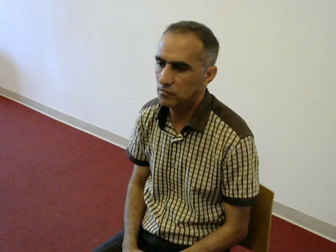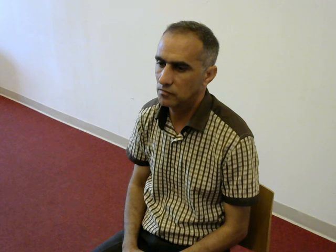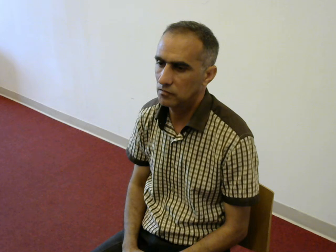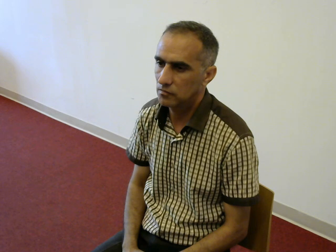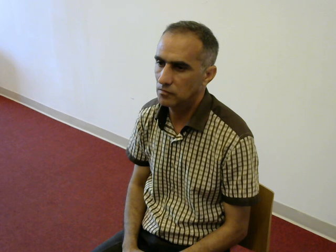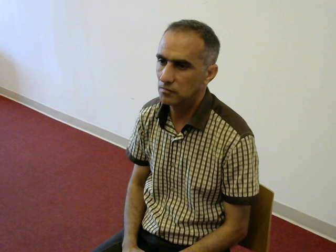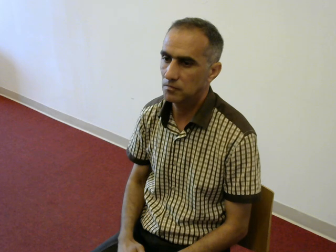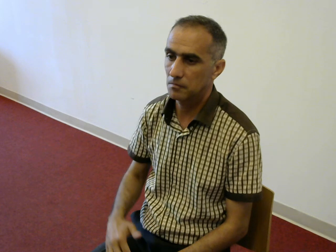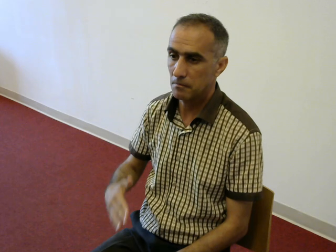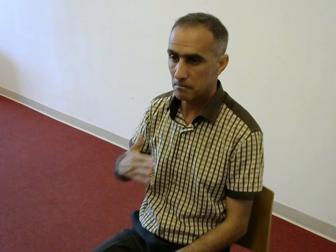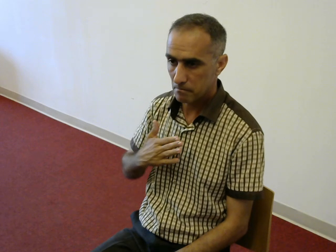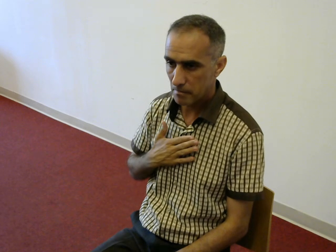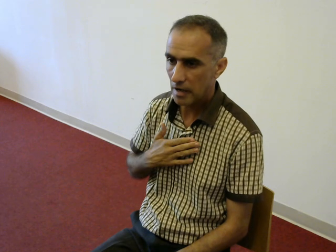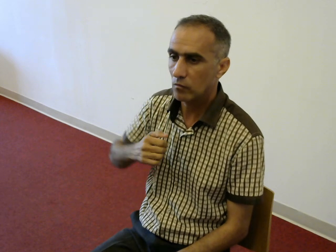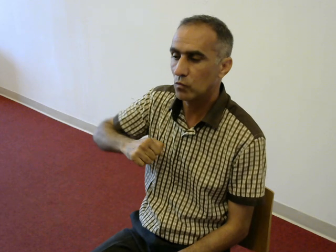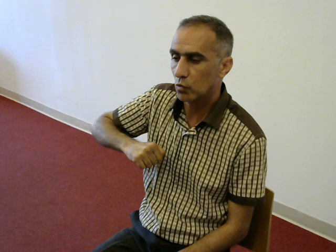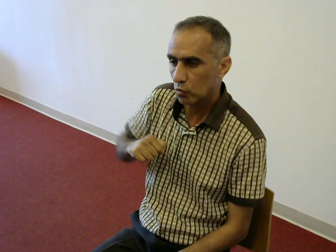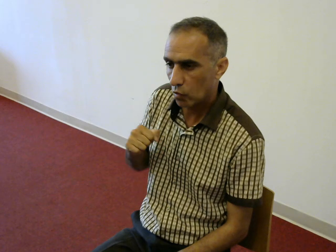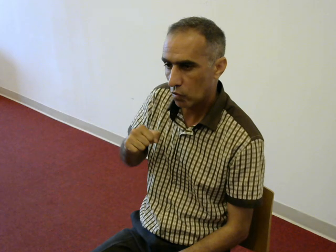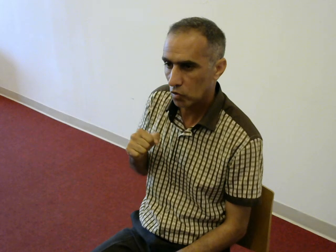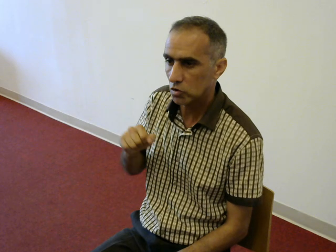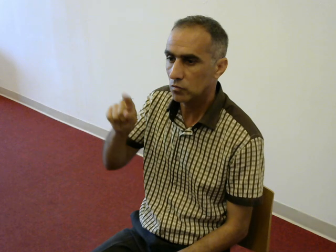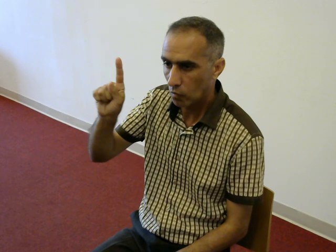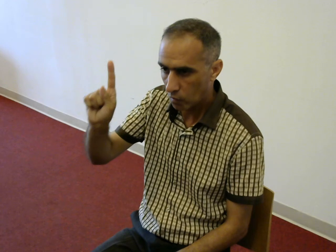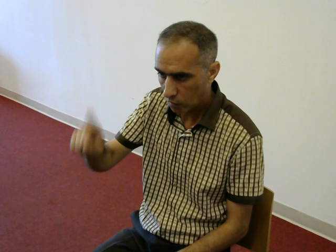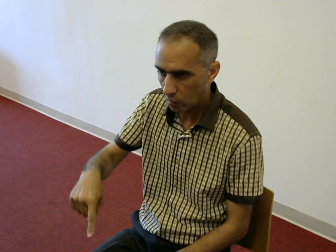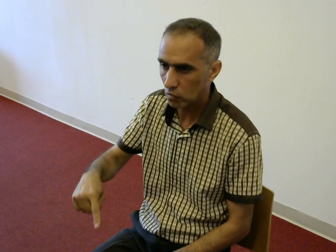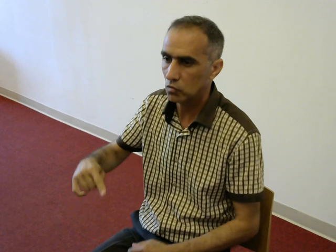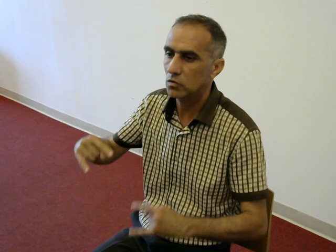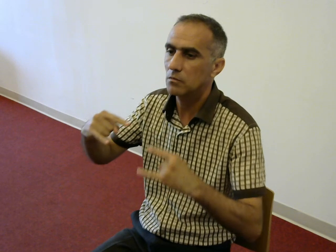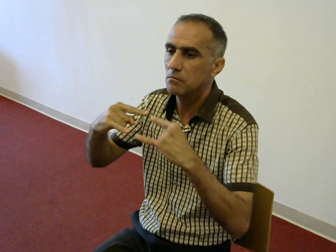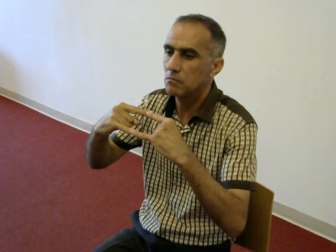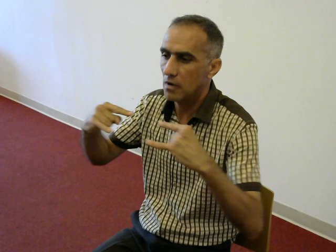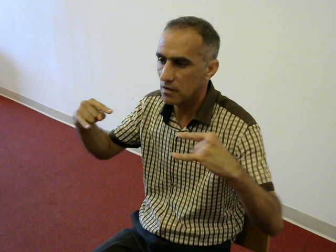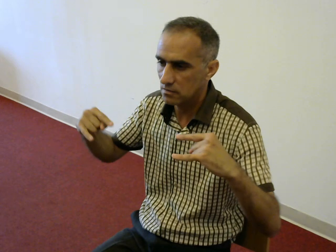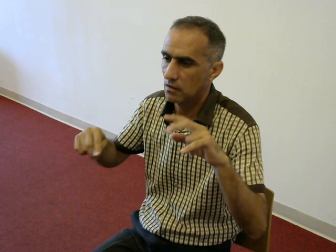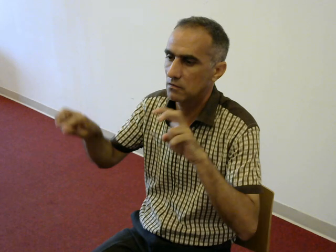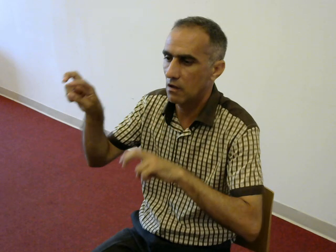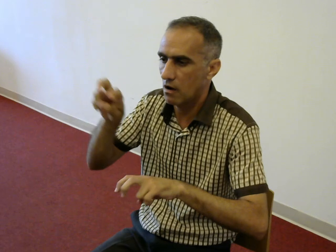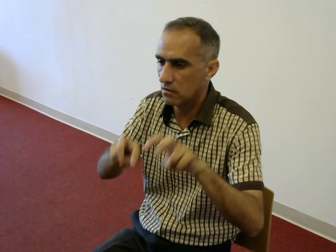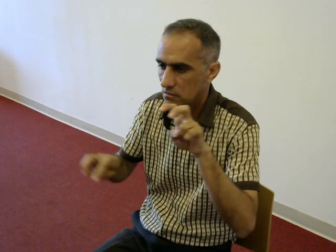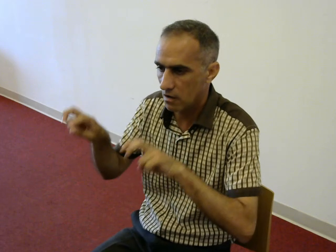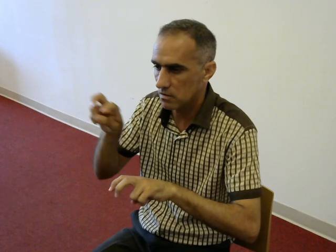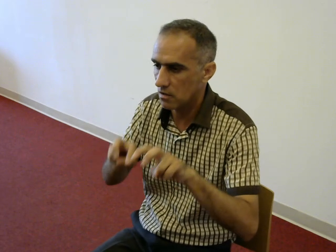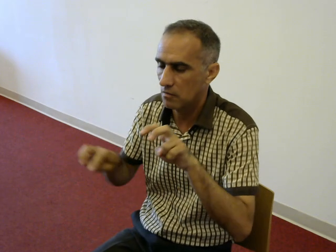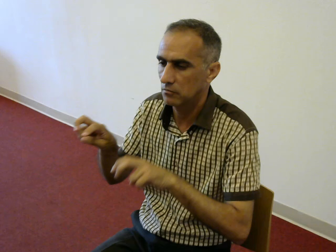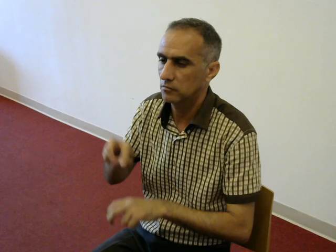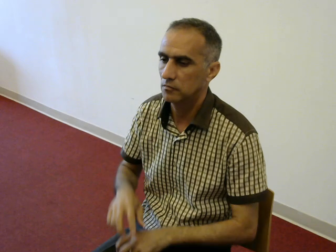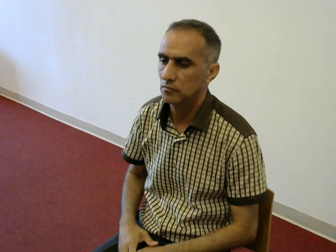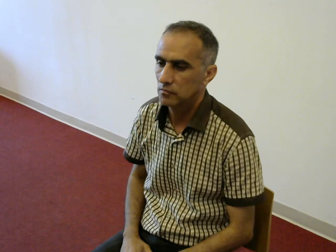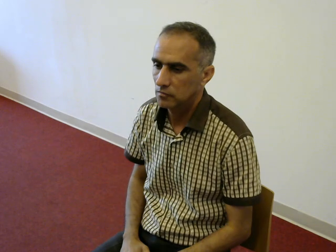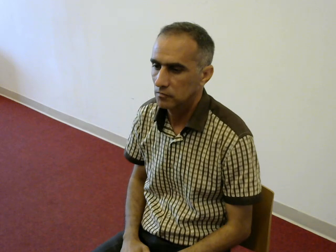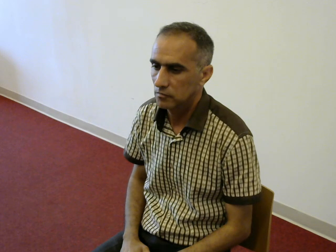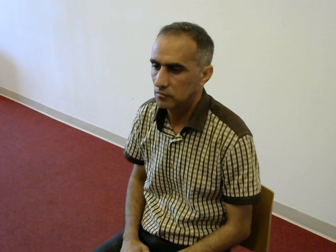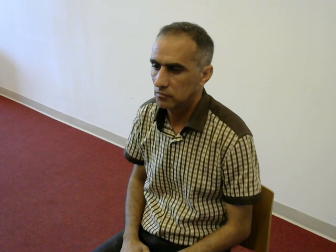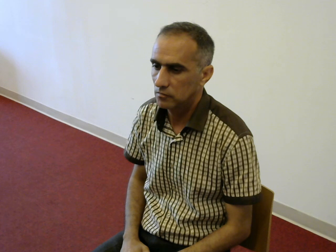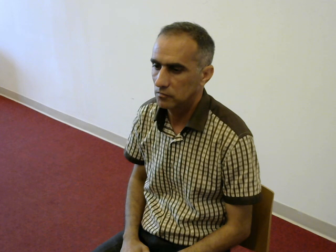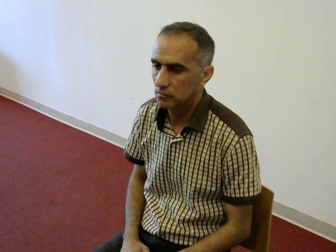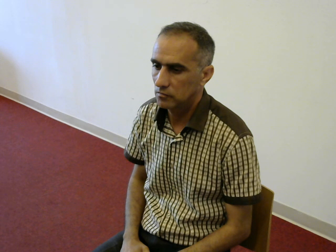Mən dostlarımın olduğu masanı axtarıram